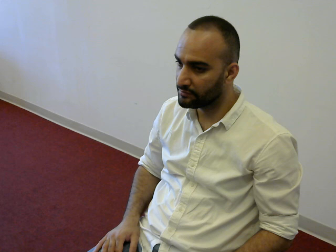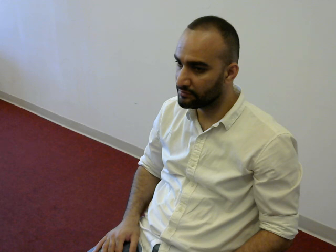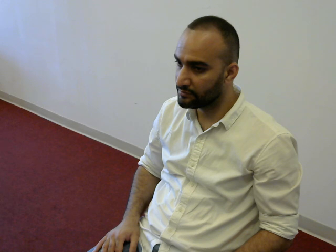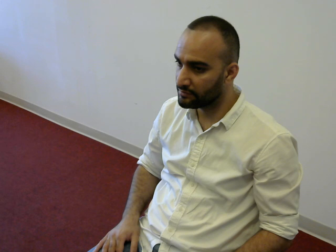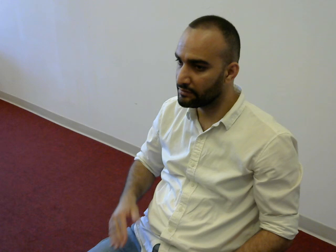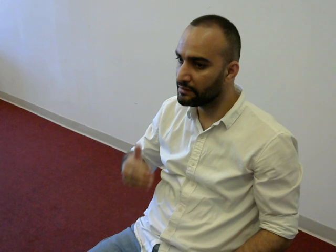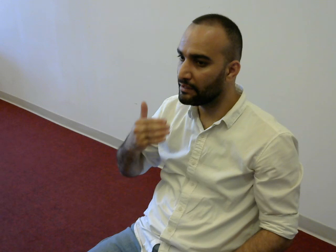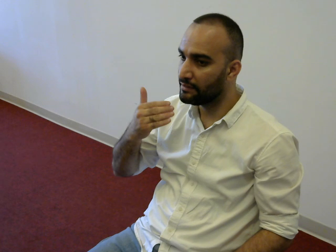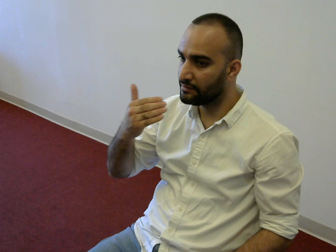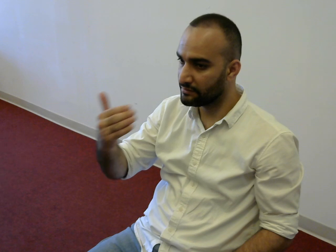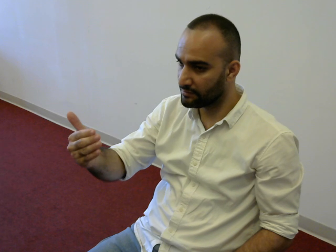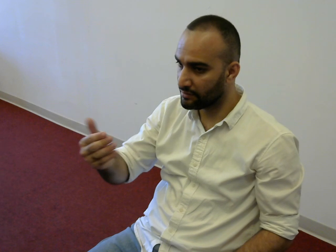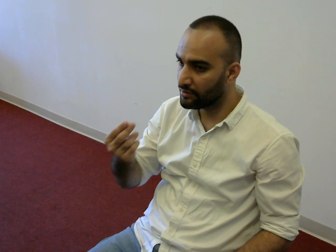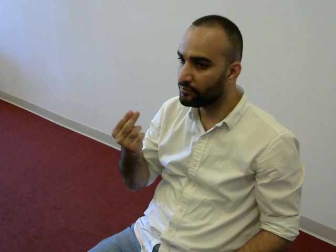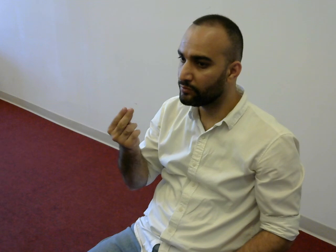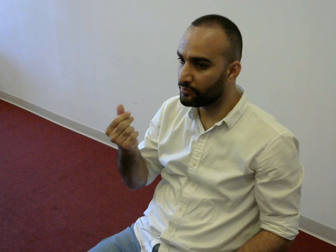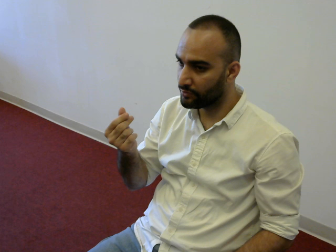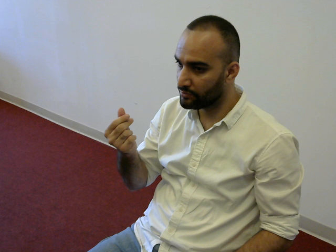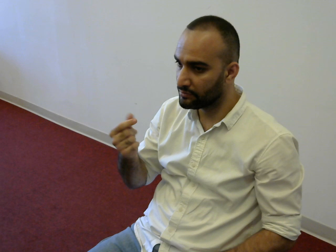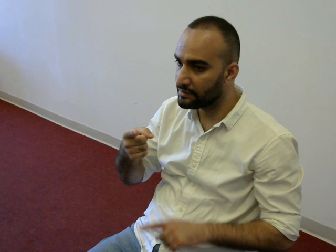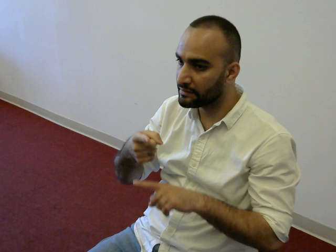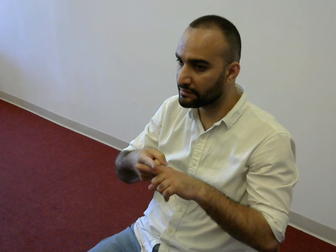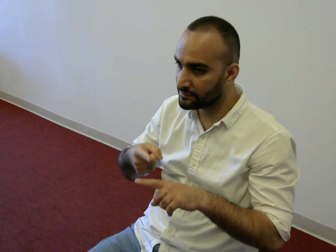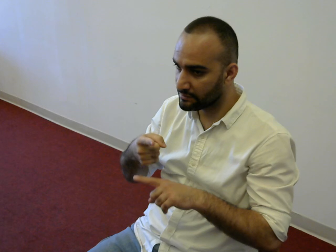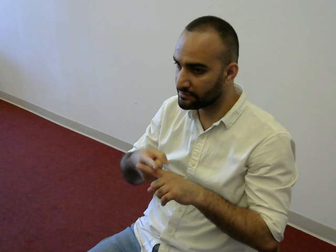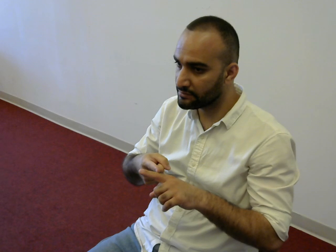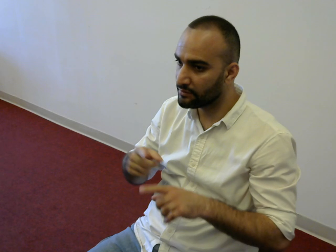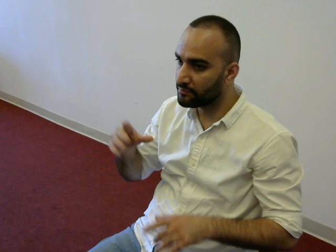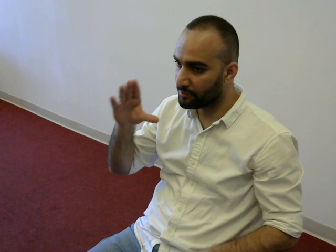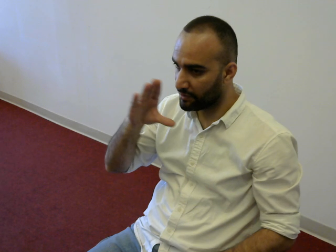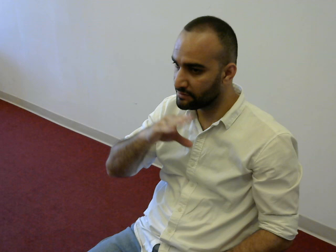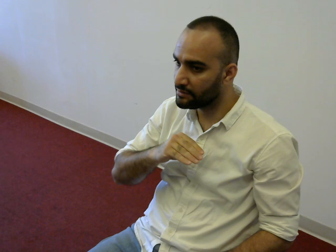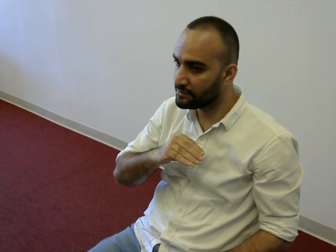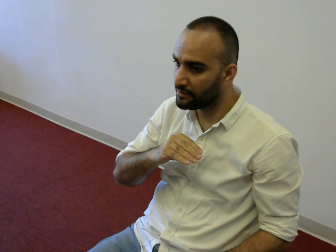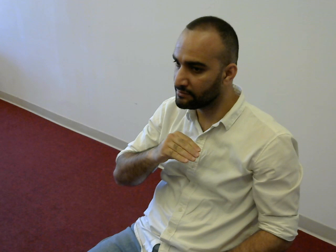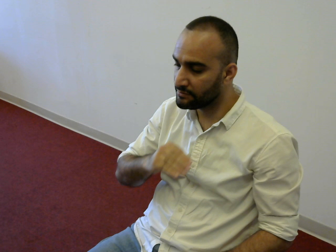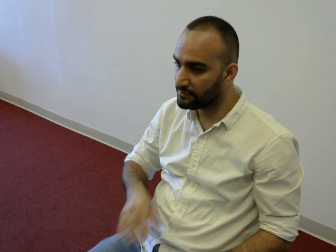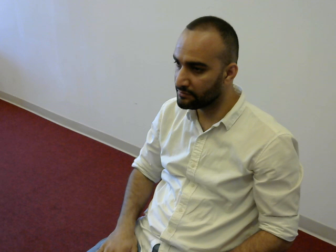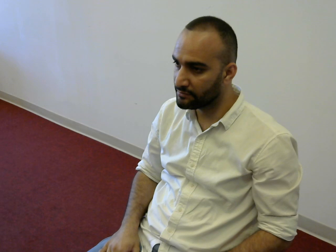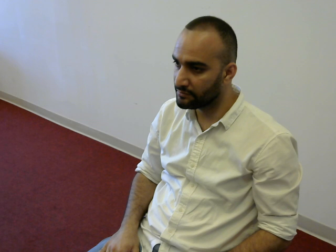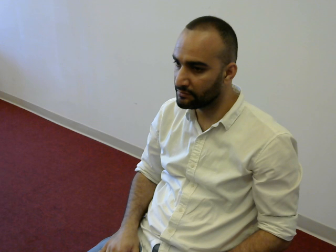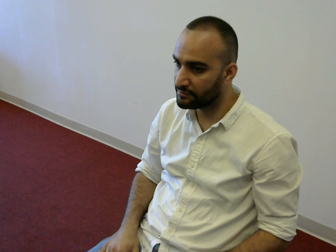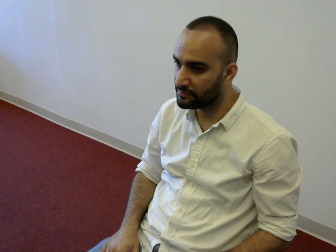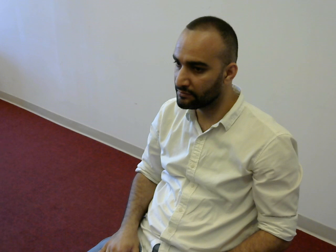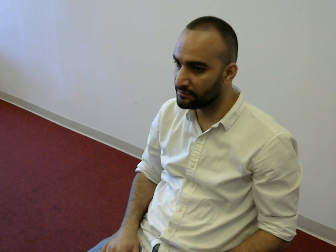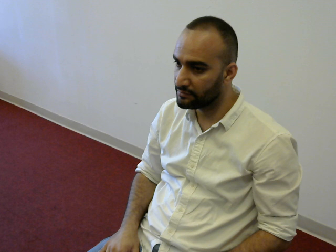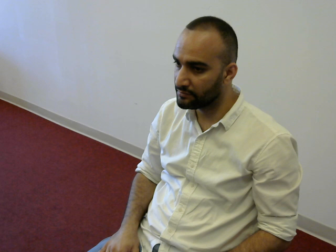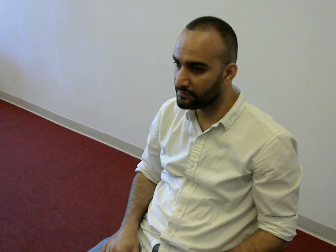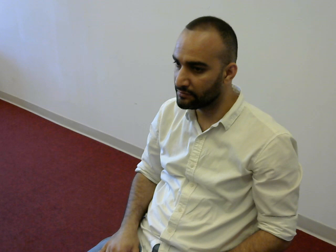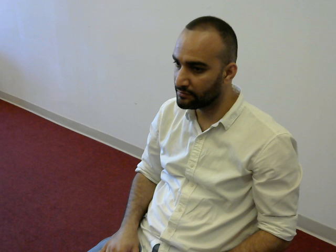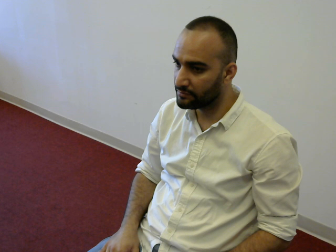Siz pulu xırdalaya bilərsinizmi?